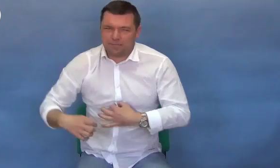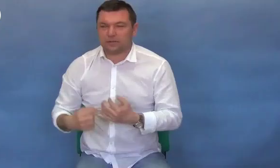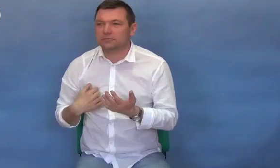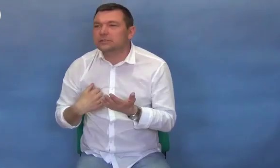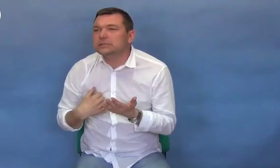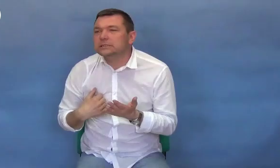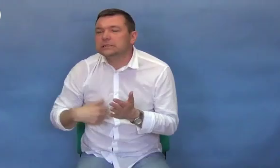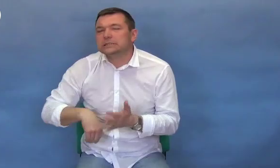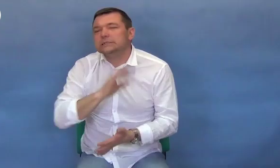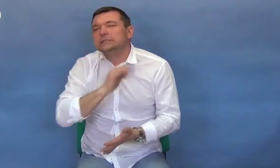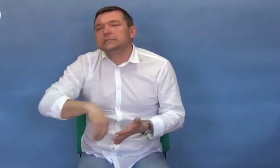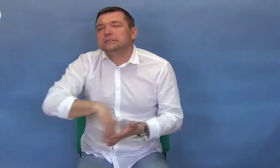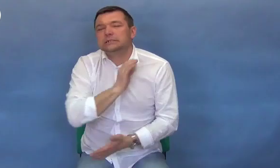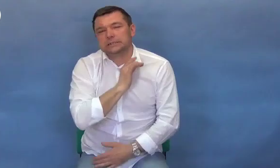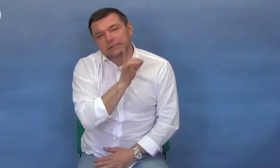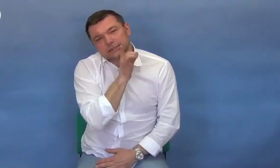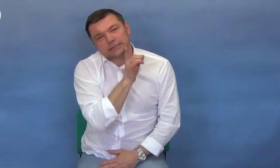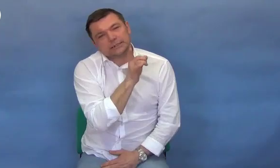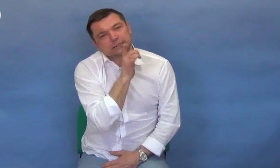Dostawałem odmowy i milczałem.